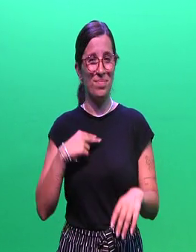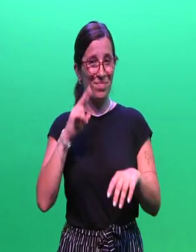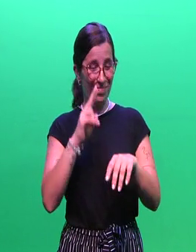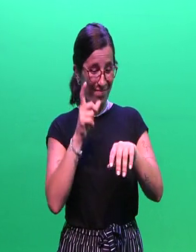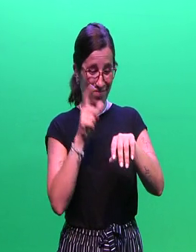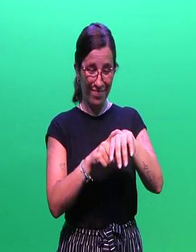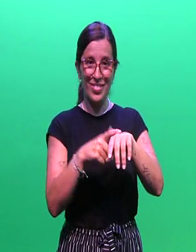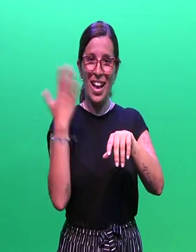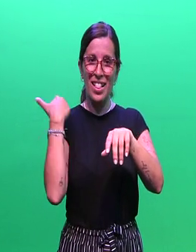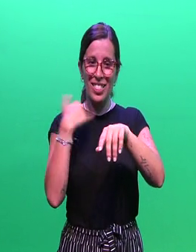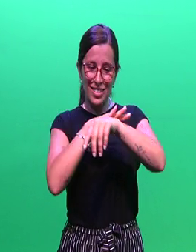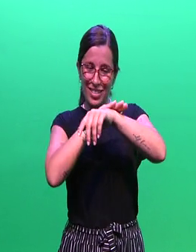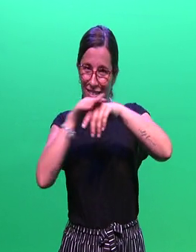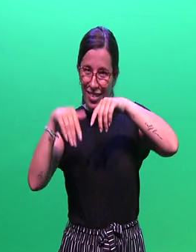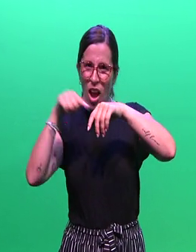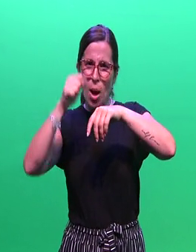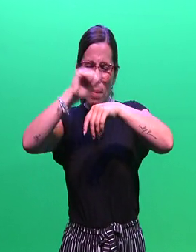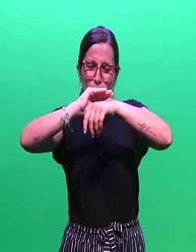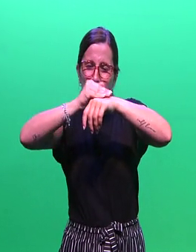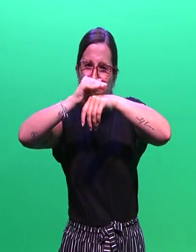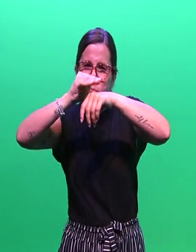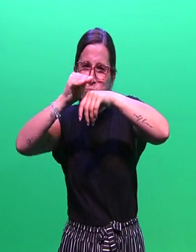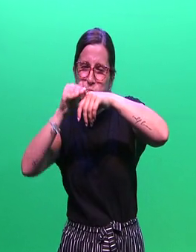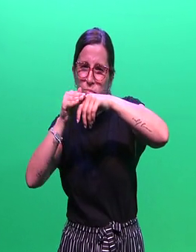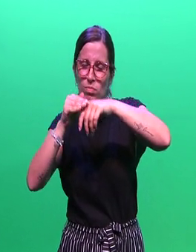La taca abans era més llisa, ara és rugosa.